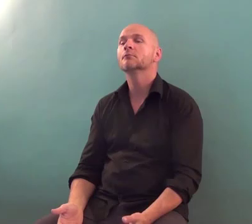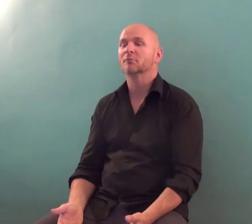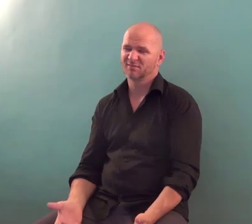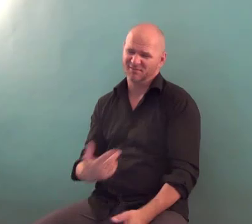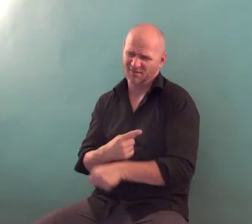Ja dokuczam.